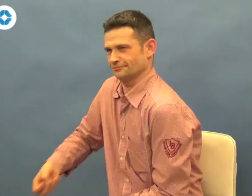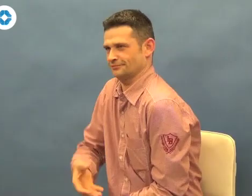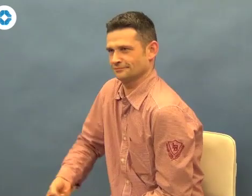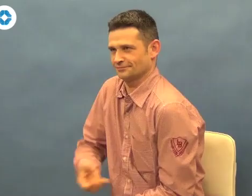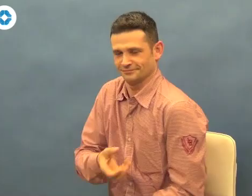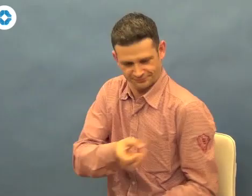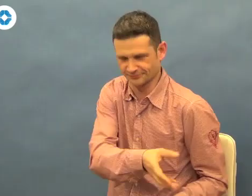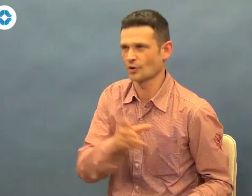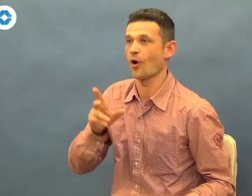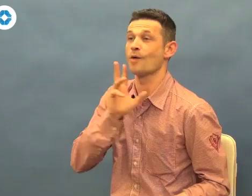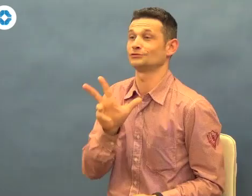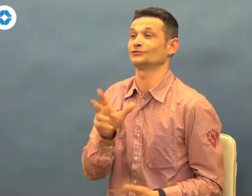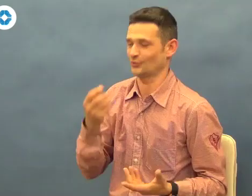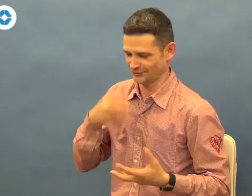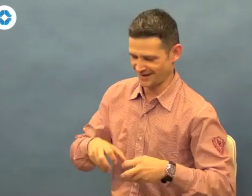Chłopcy podzielili się gruszkami.